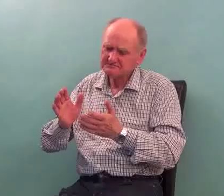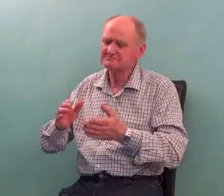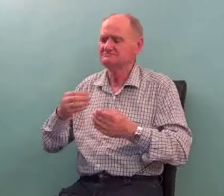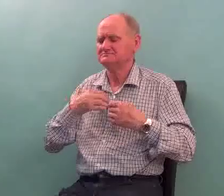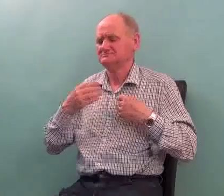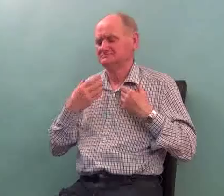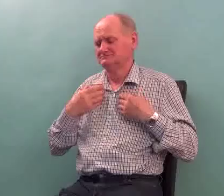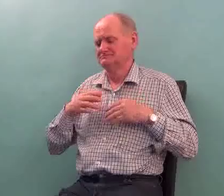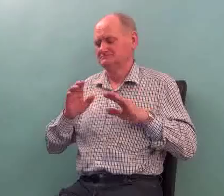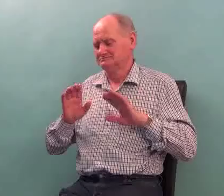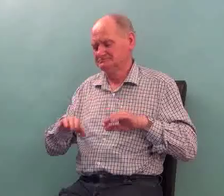Mnie ulżyło, zostałem.